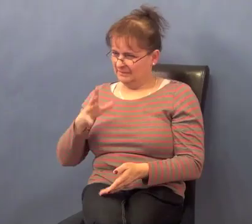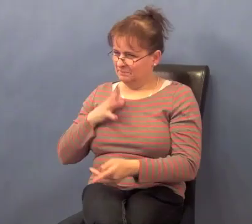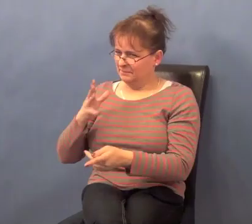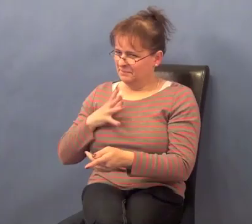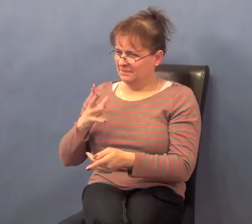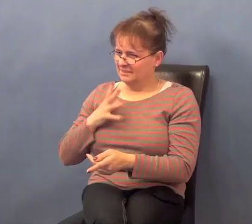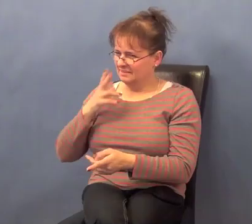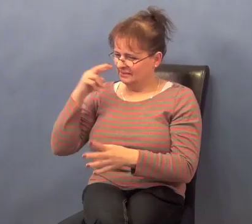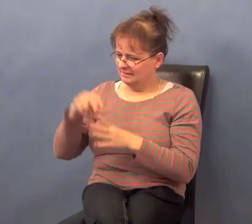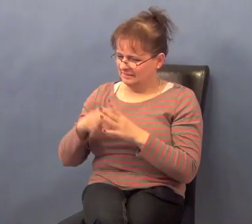Widzę, że to niebezpieczne.